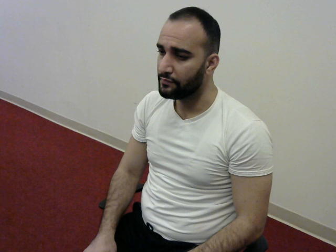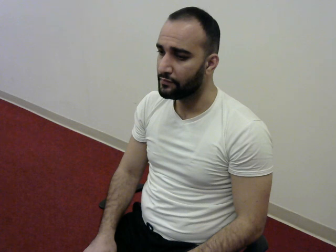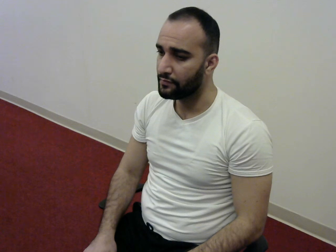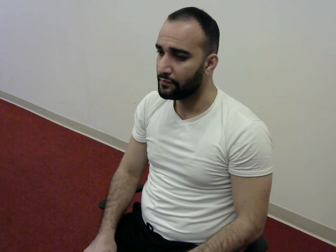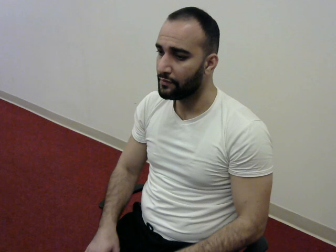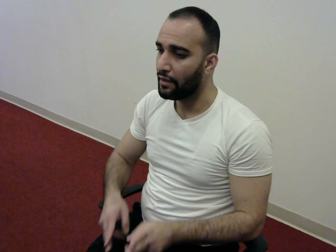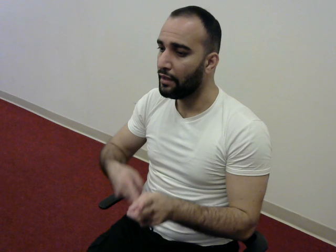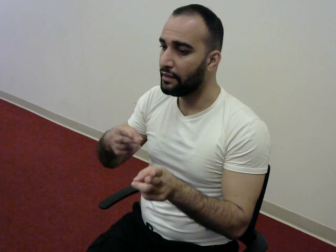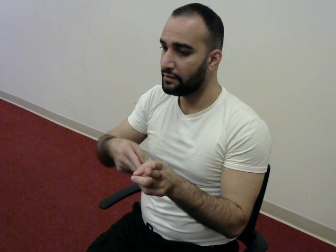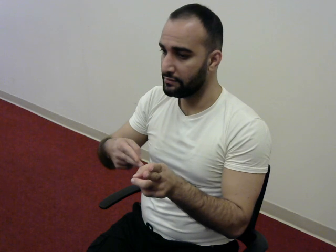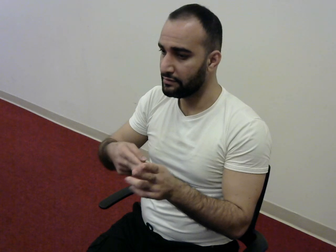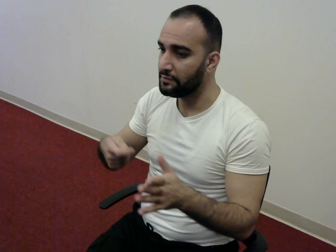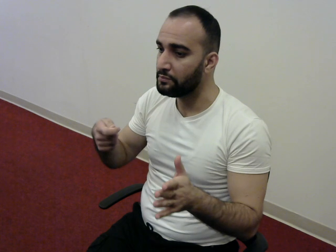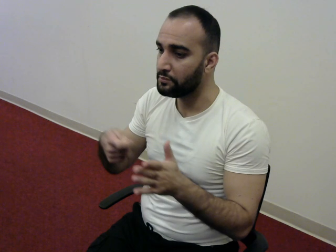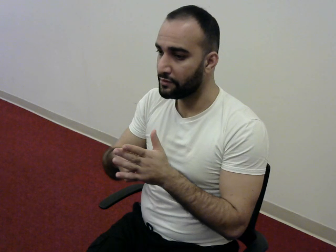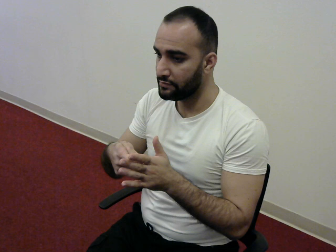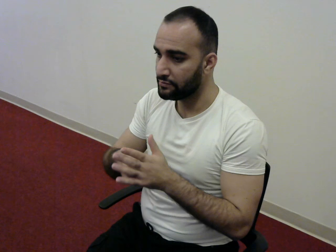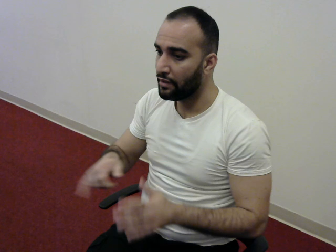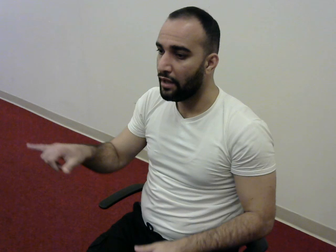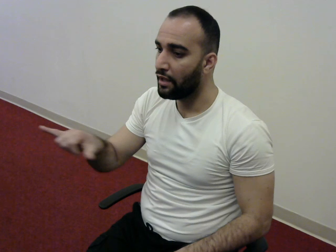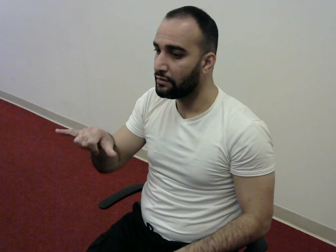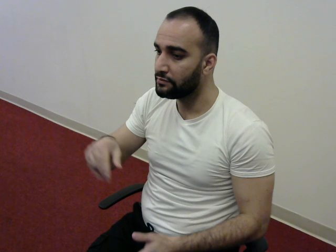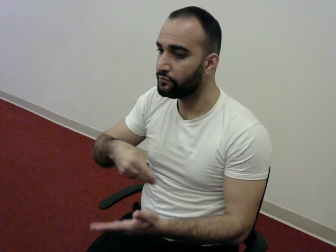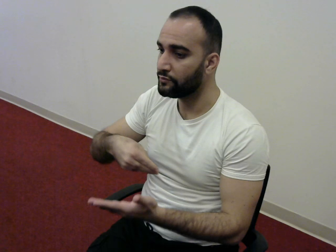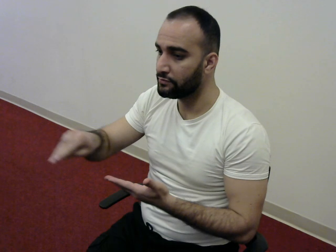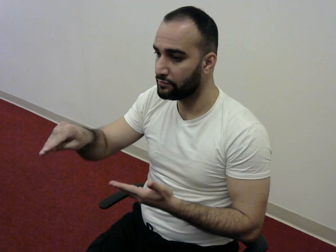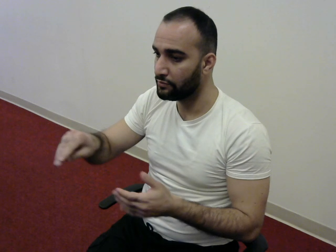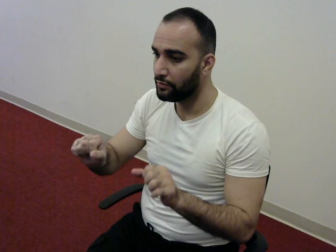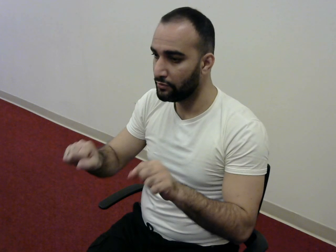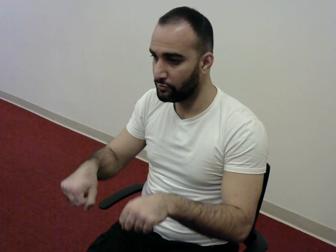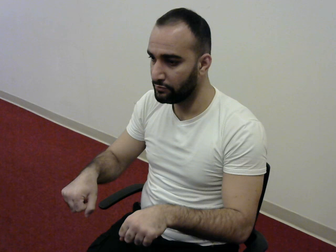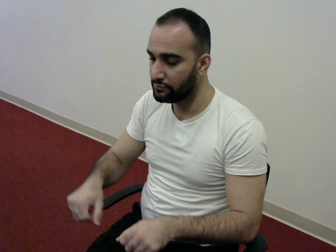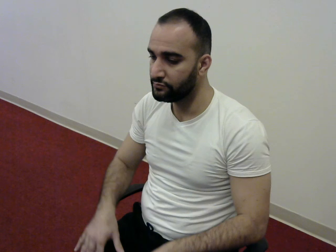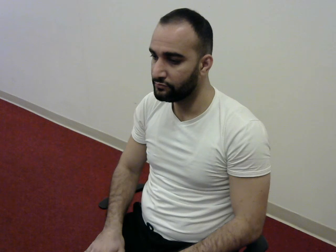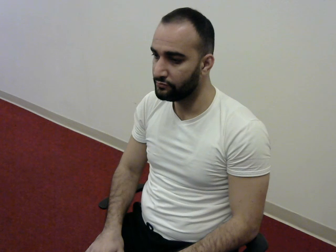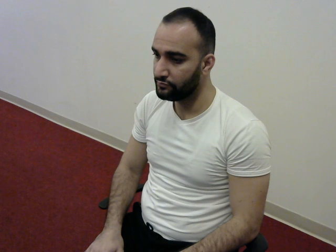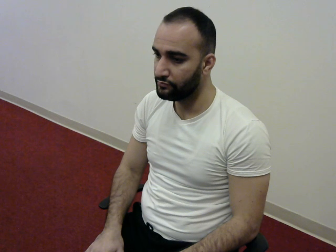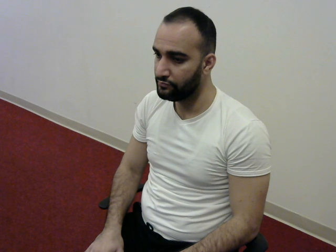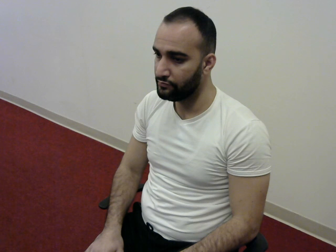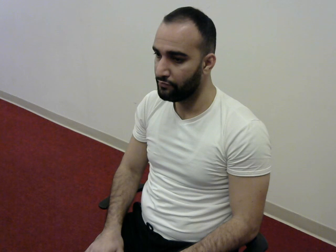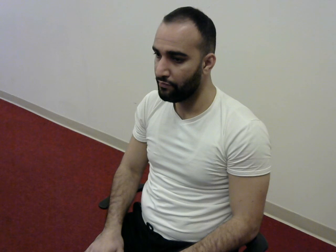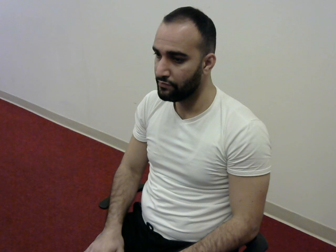Qatar biletini haradan almaq olar?